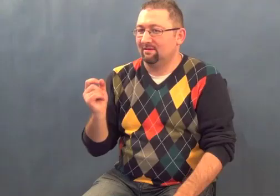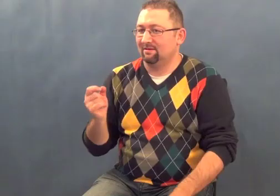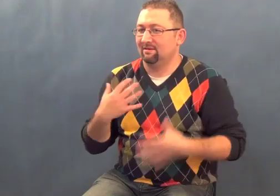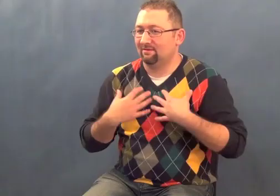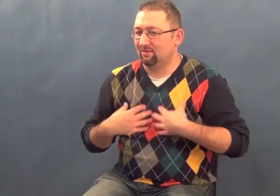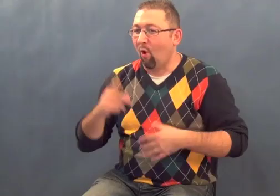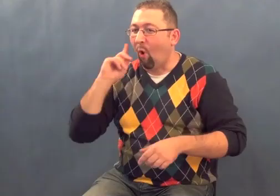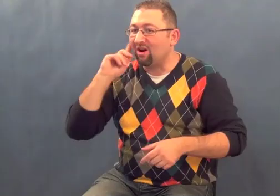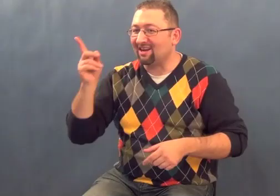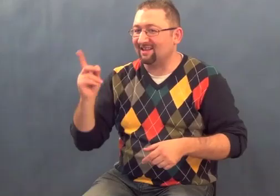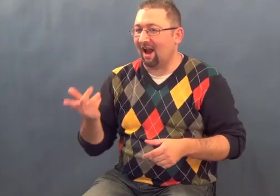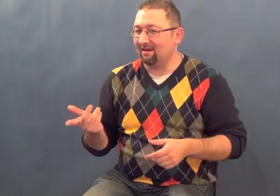Oryginalne ubranie.